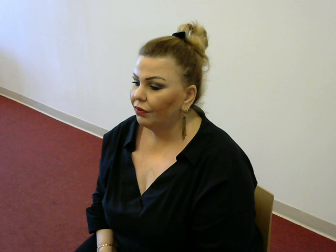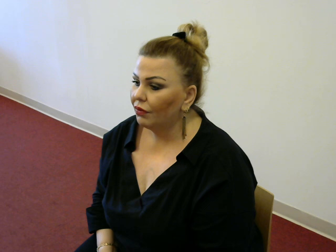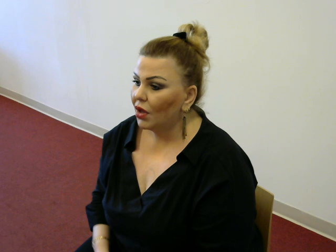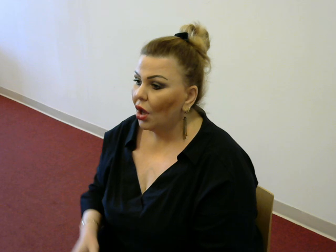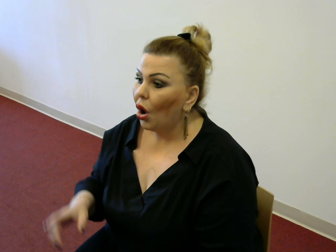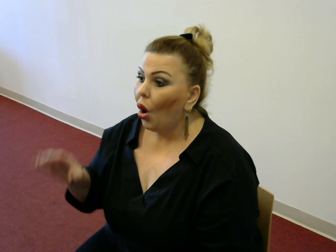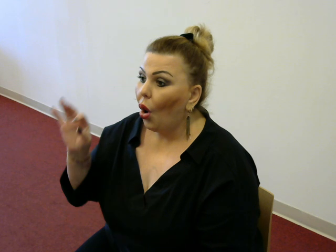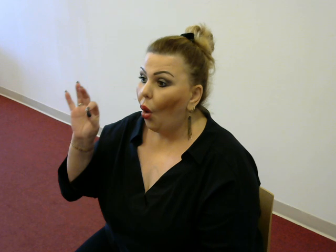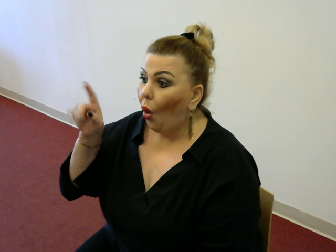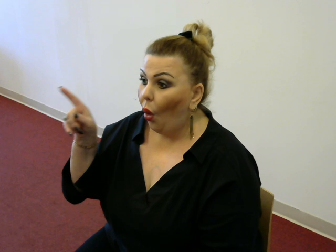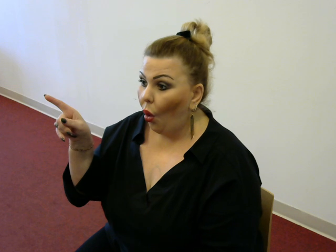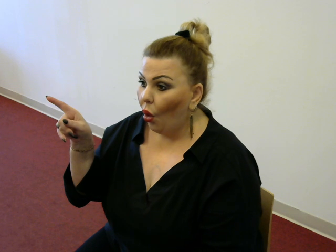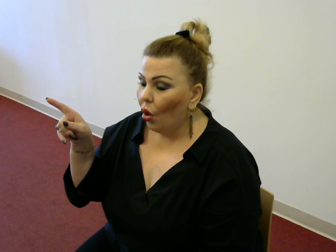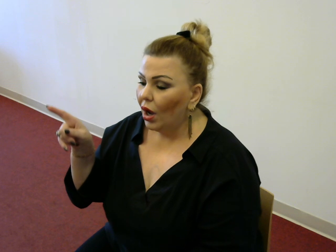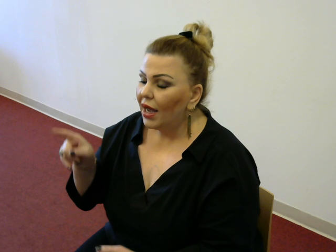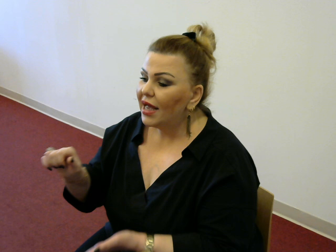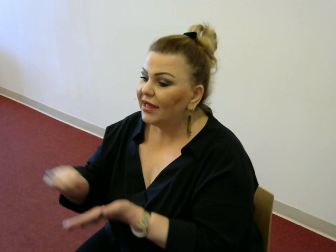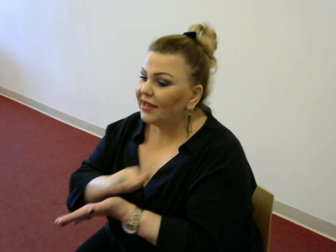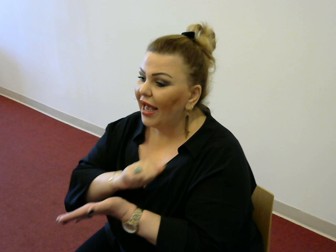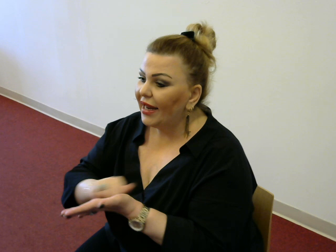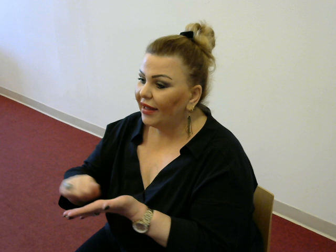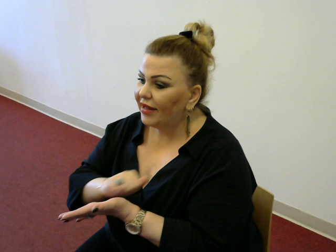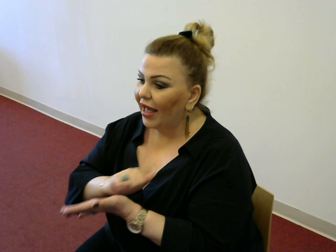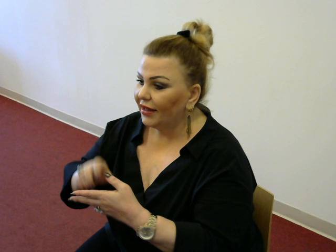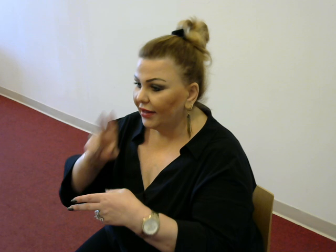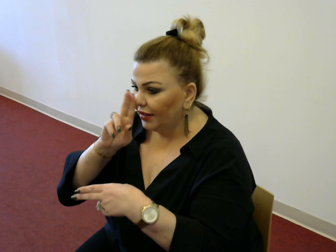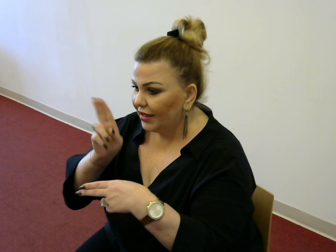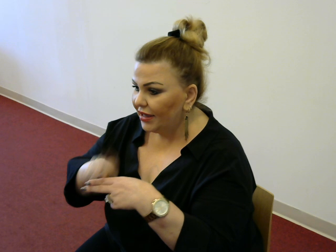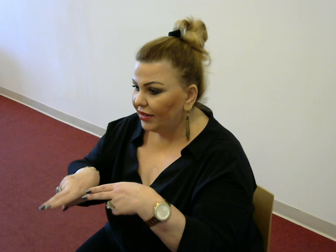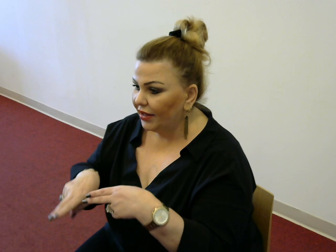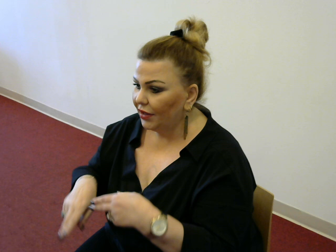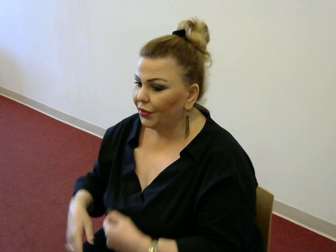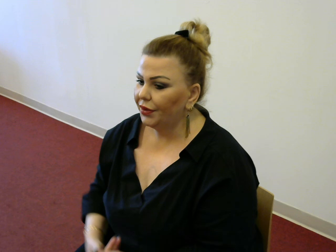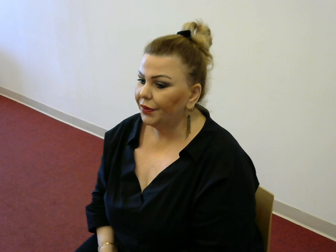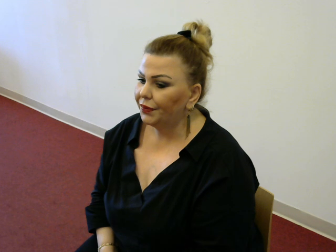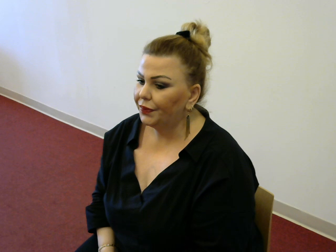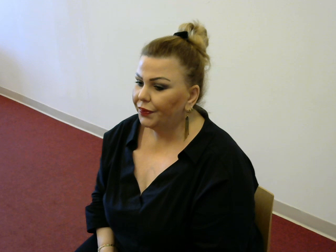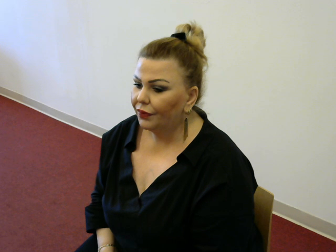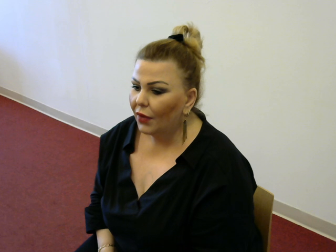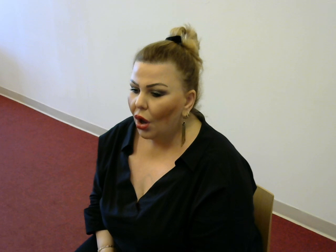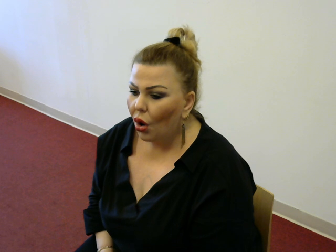O sənədlərini itirib